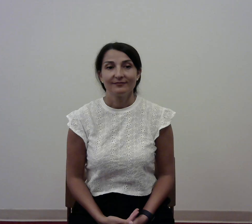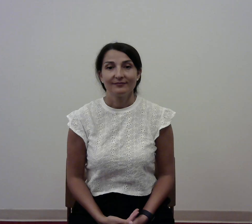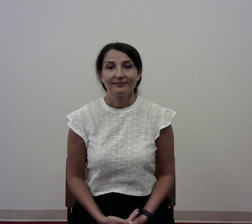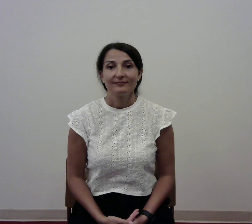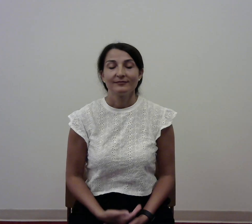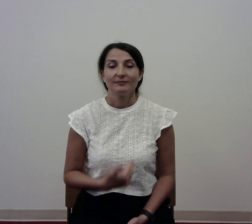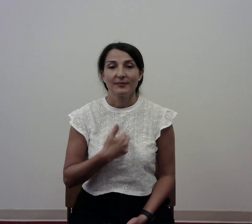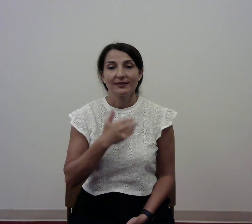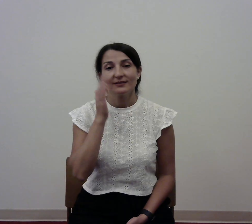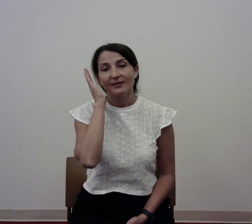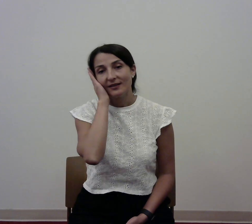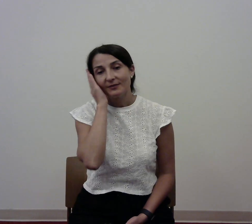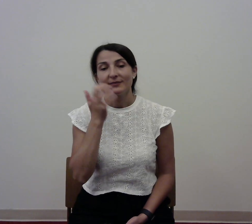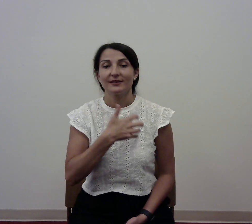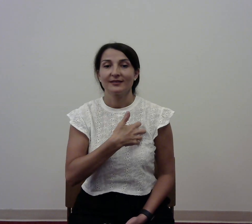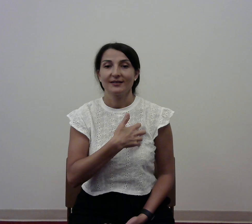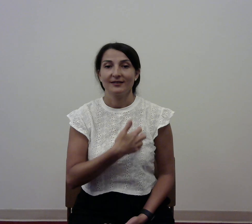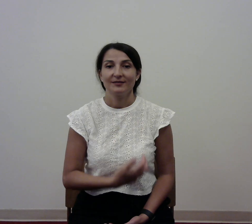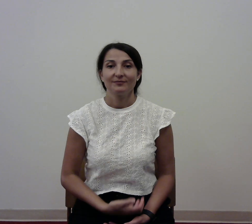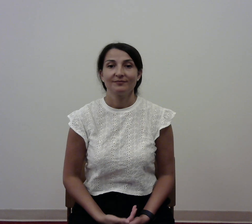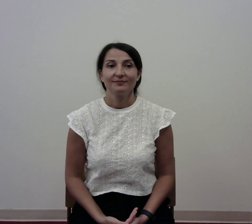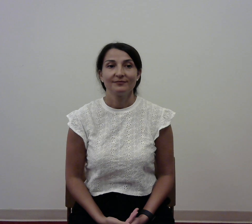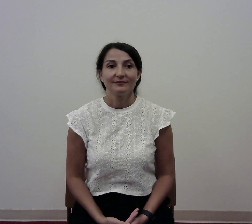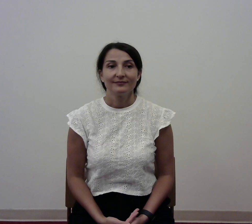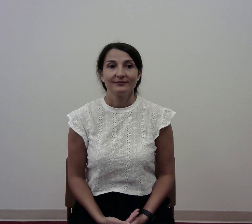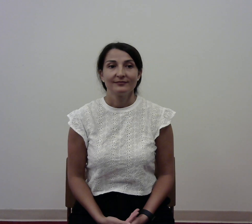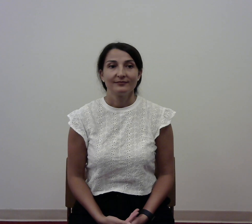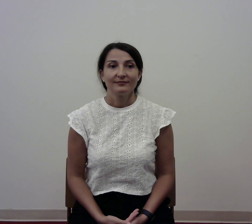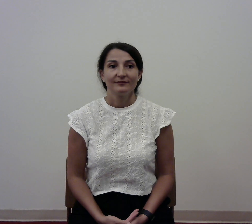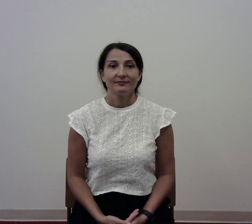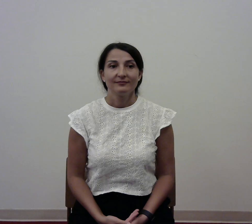Mən yatmaq istəyirəm